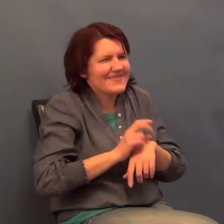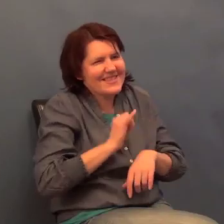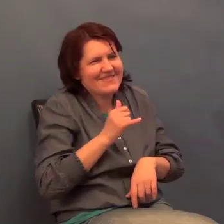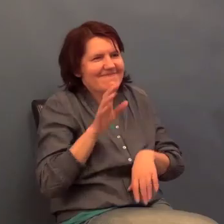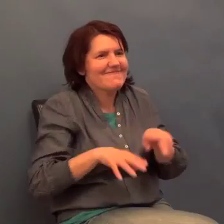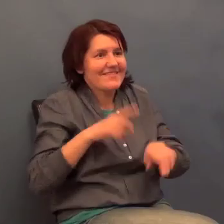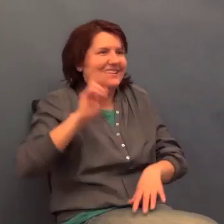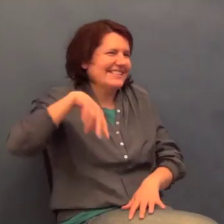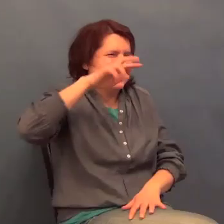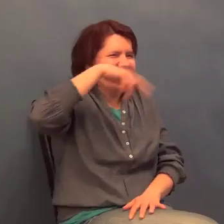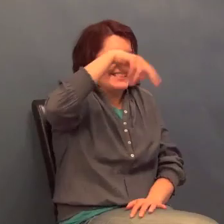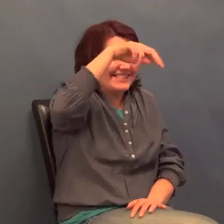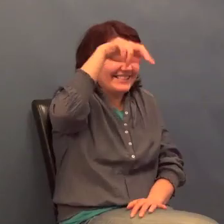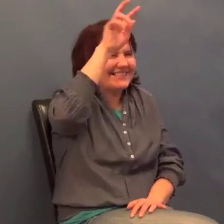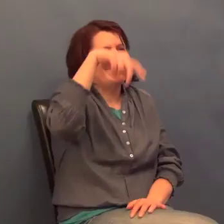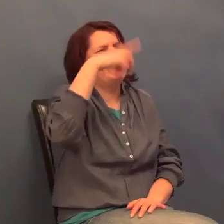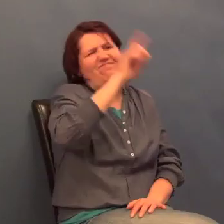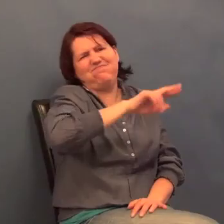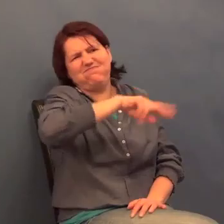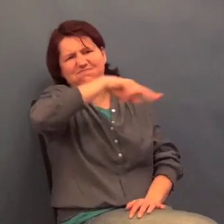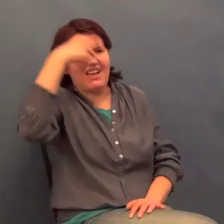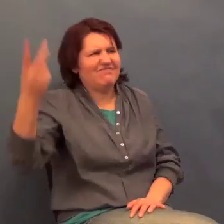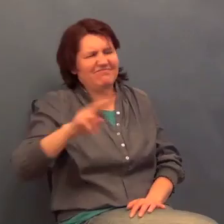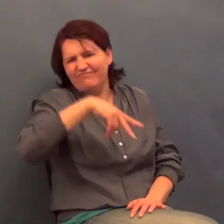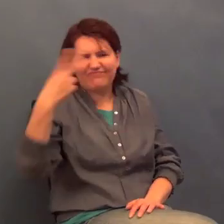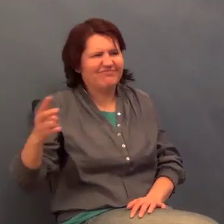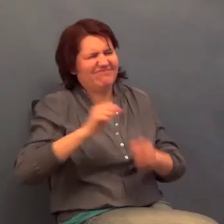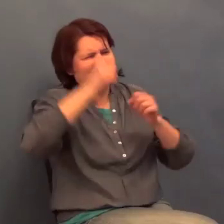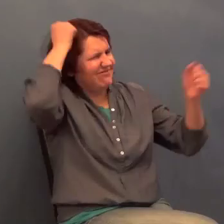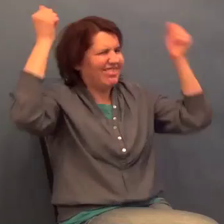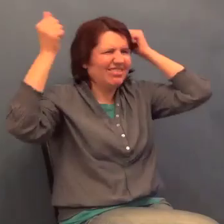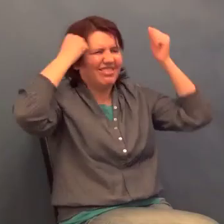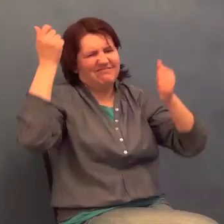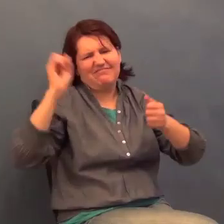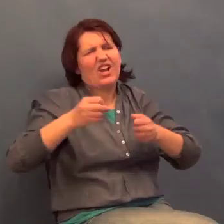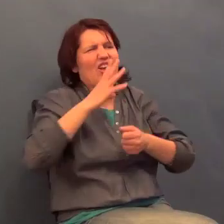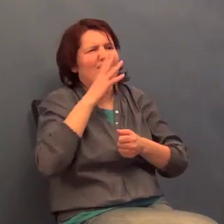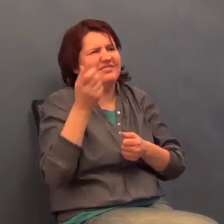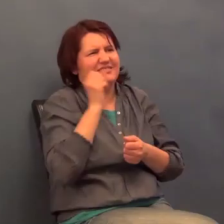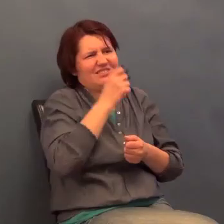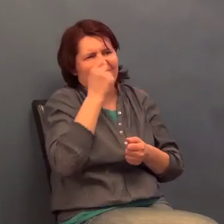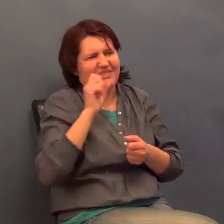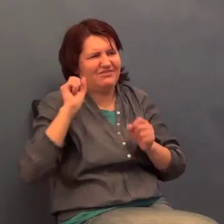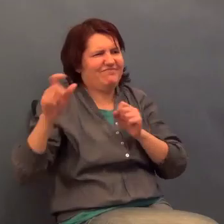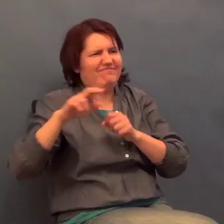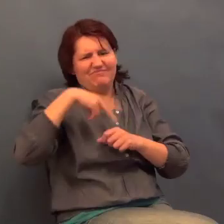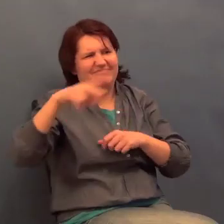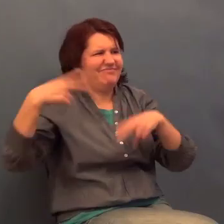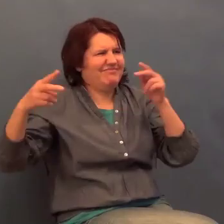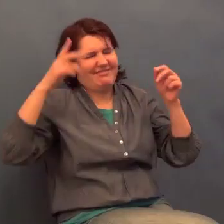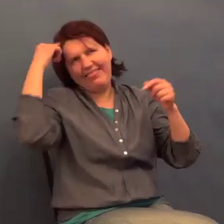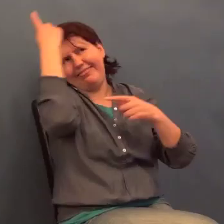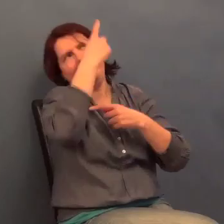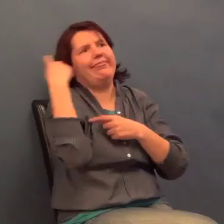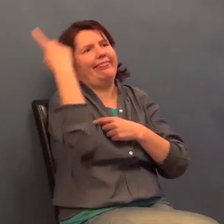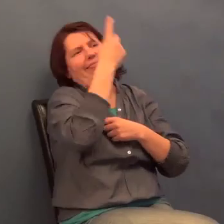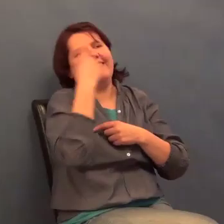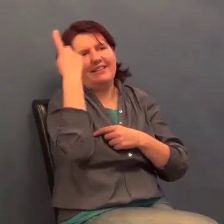Kot wchodzi po krętych schodach. Potem wylatuje poobijany z budynku, wpada w kosze na śmieci. Kręci mu się w głowie.